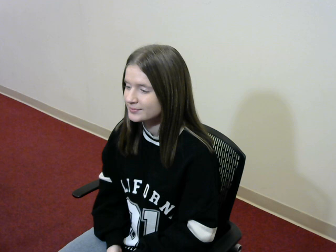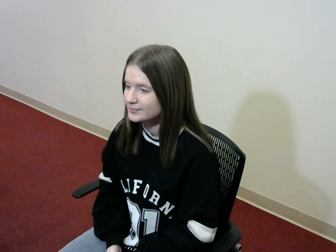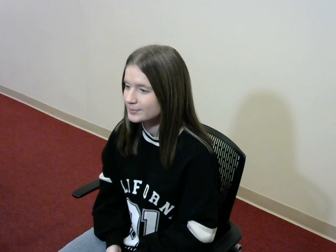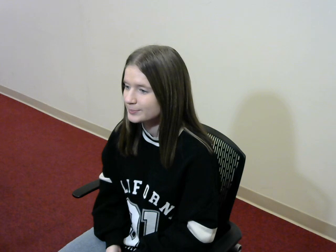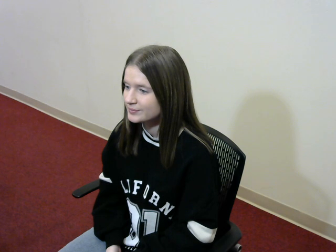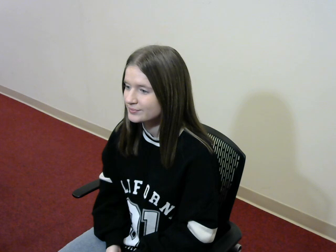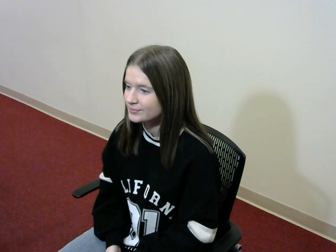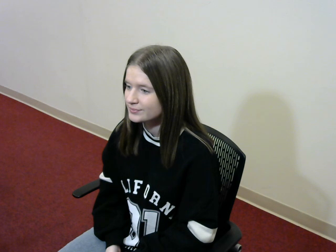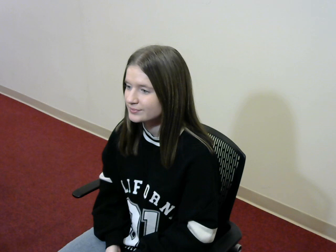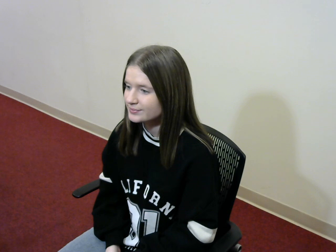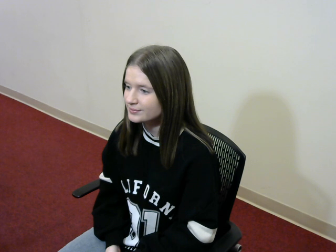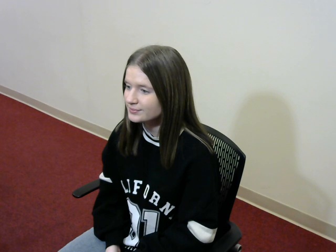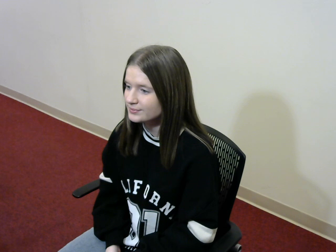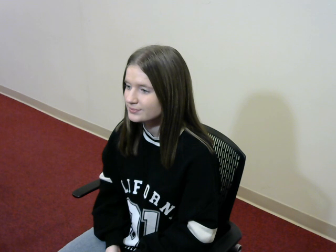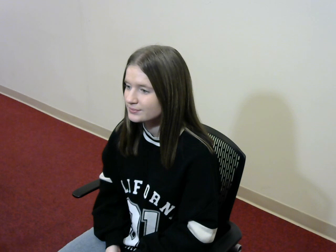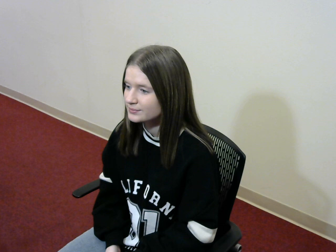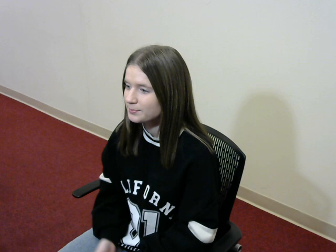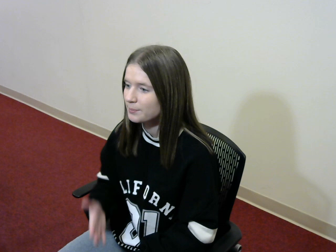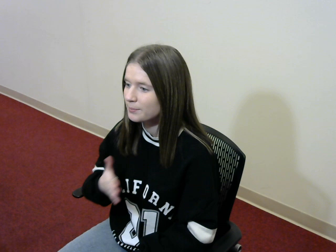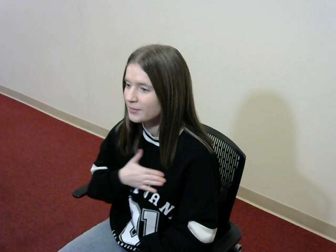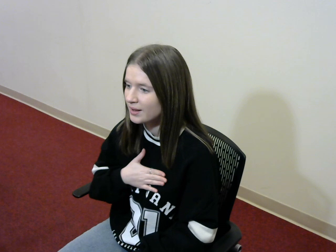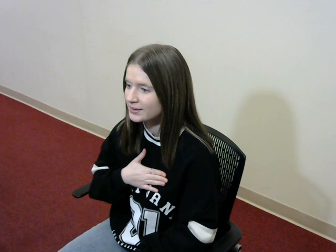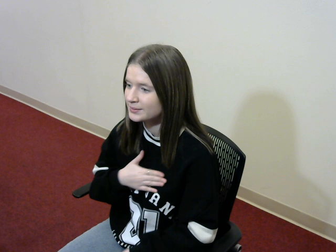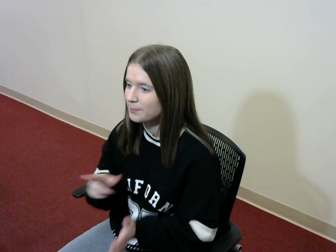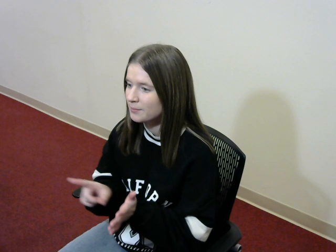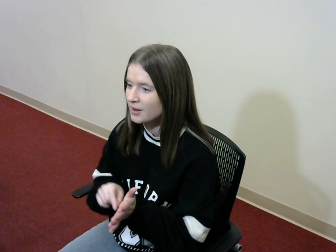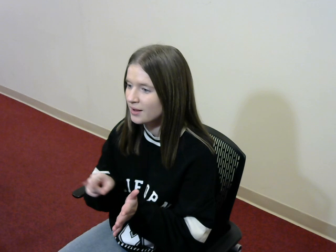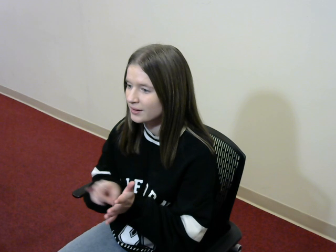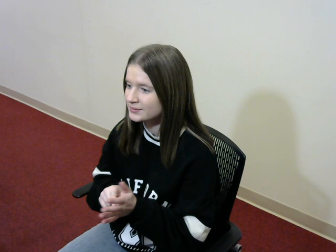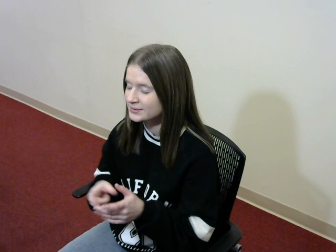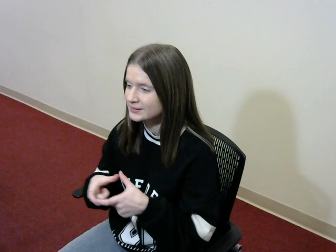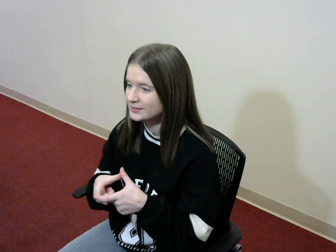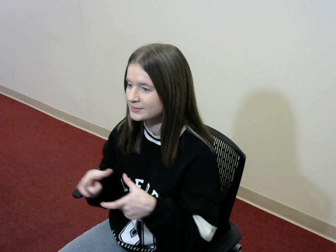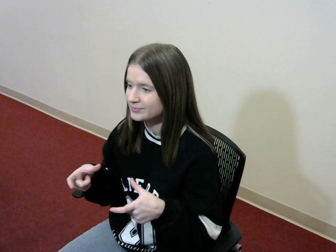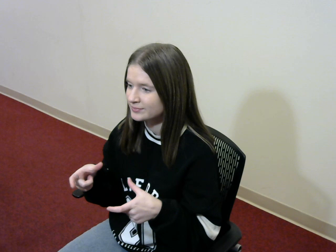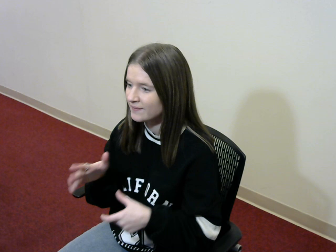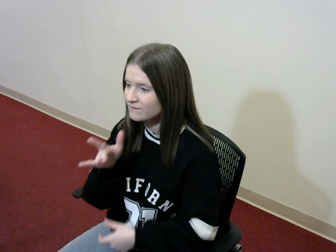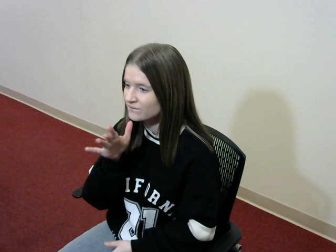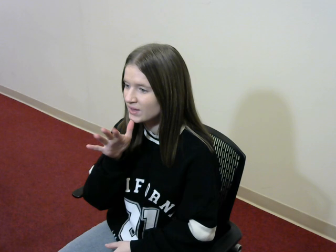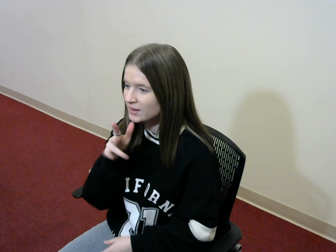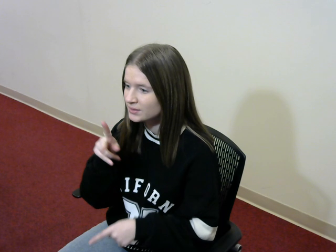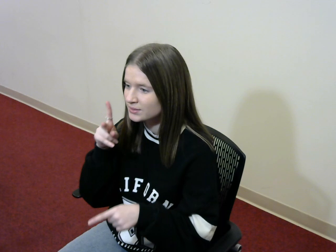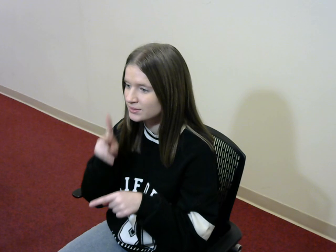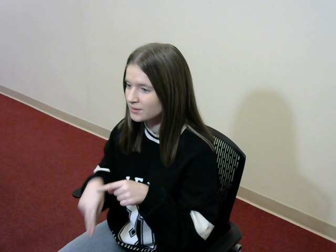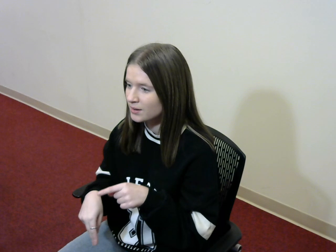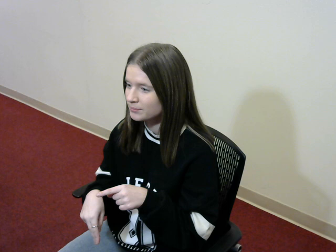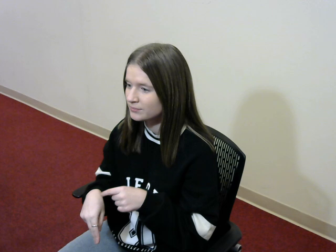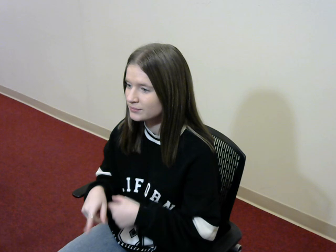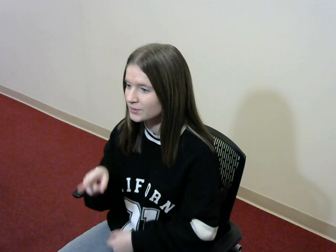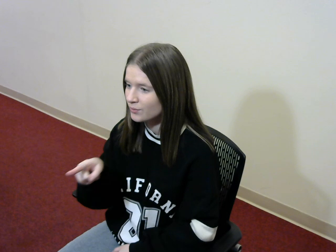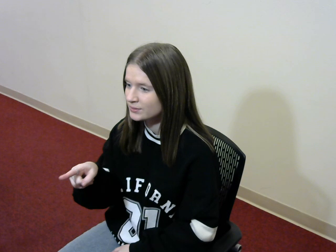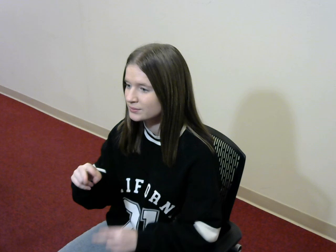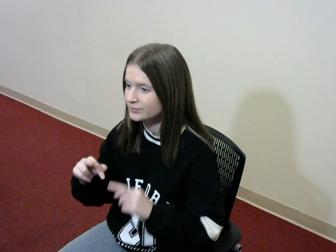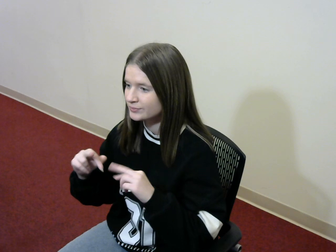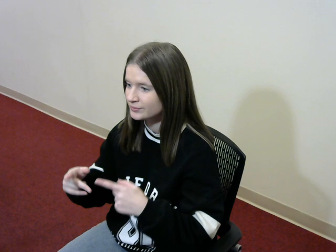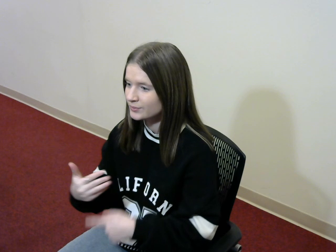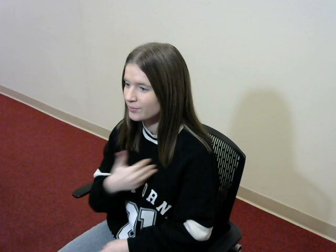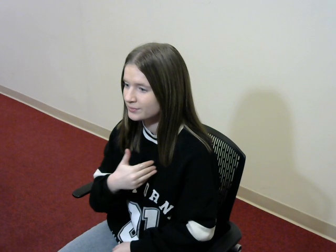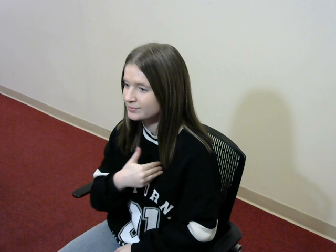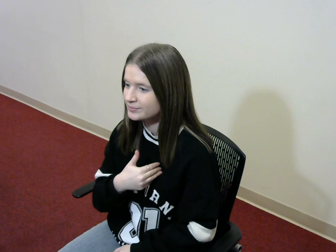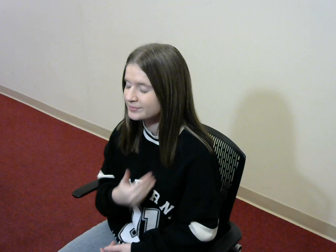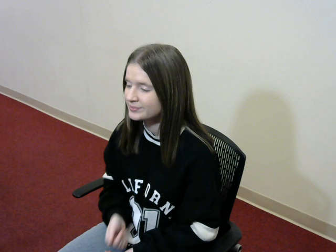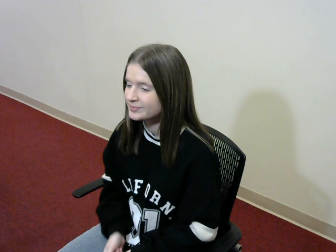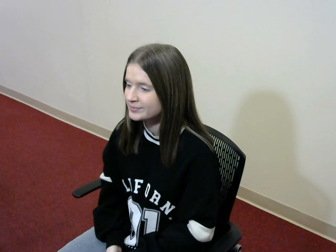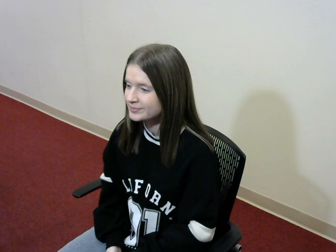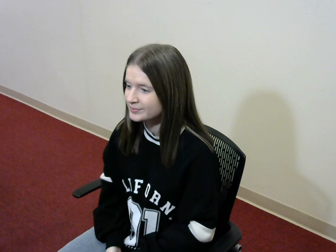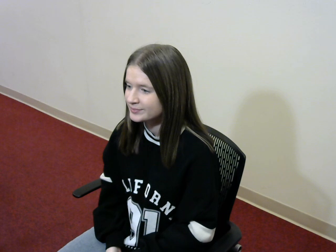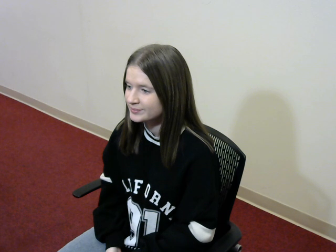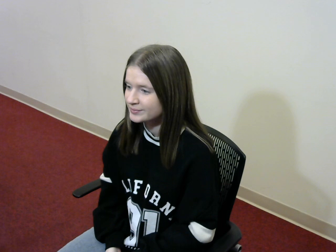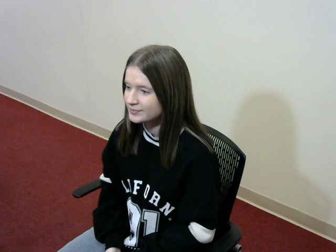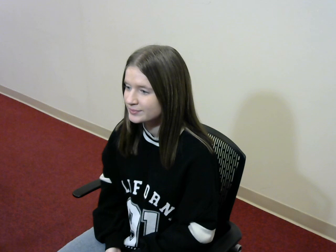Mənim pensiya kartımın müddəti bitib, onu dəyişmək istəyirəm